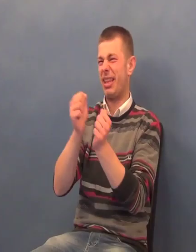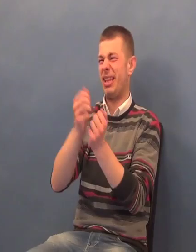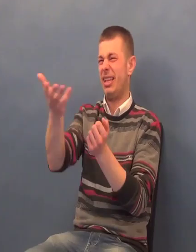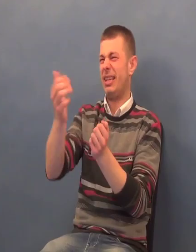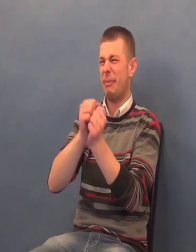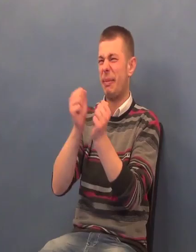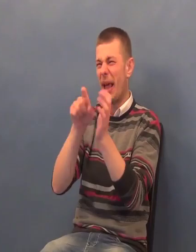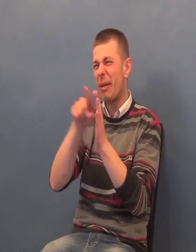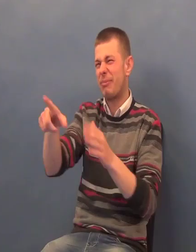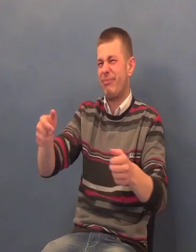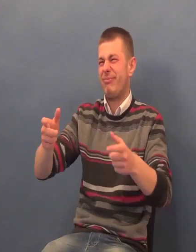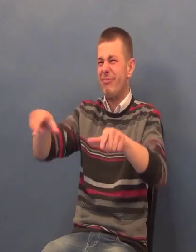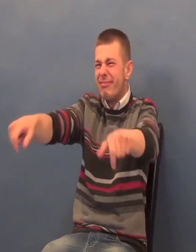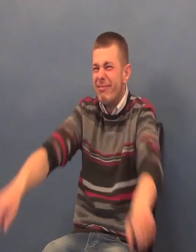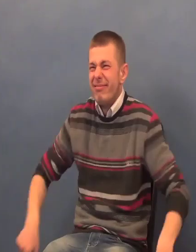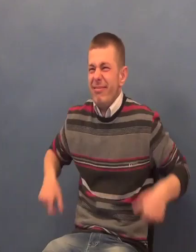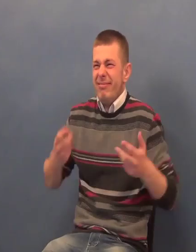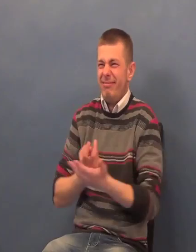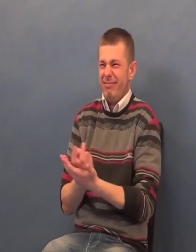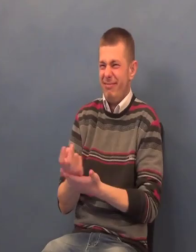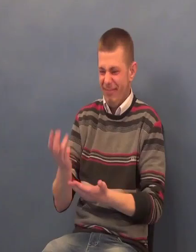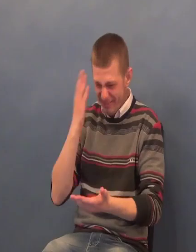Zimą można jeździć na sankach, które mają płozy.